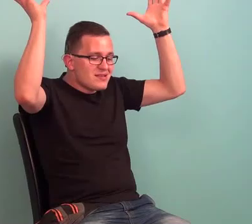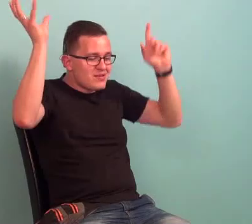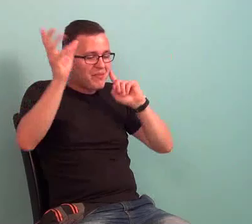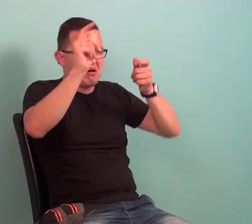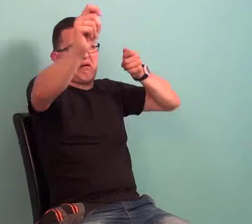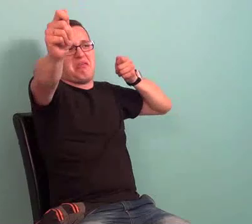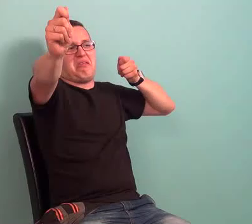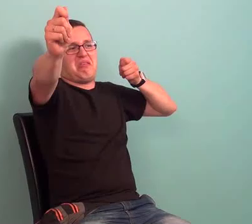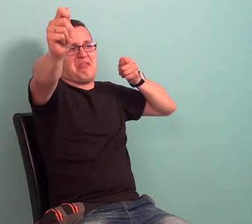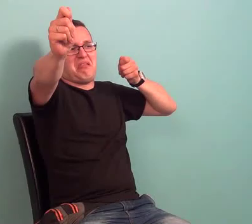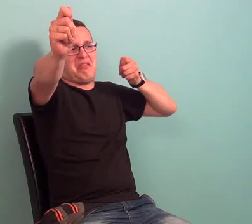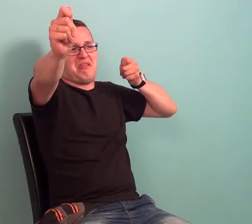Chłopak znowu celuje z łuku.